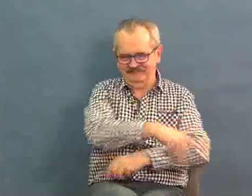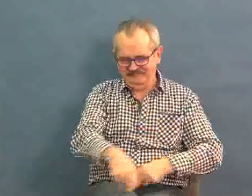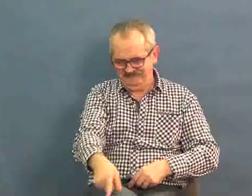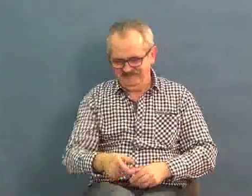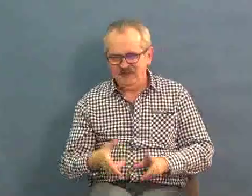Dupa.